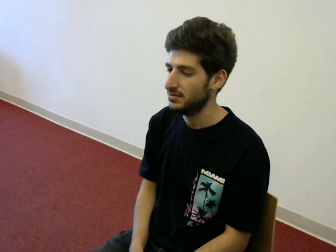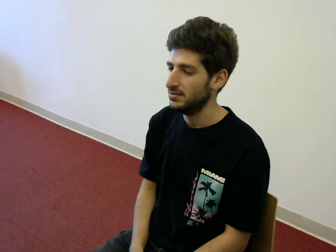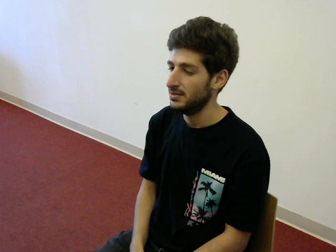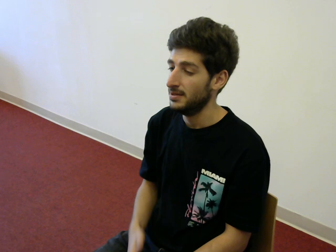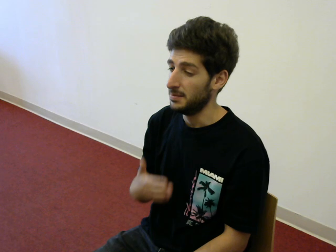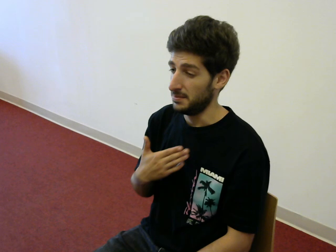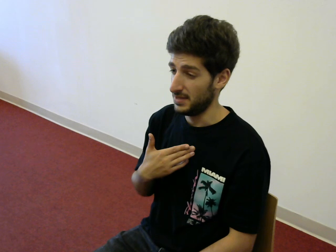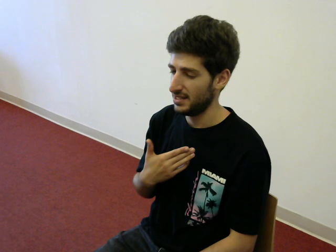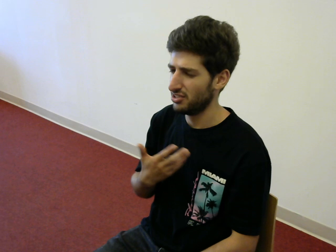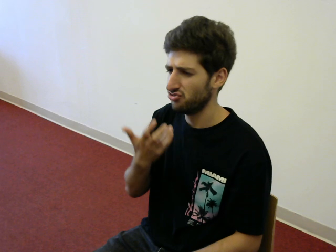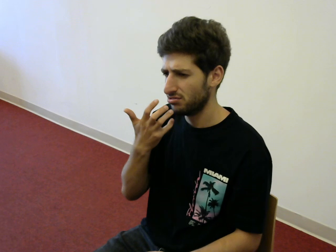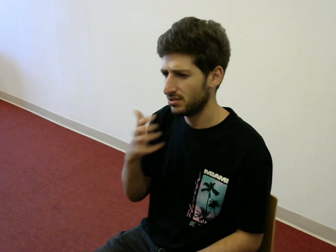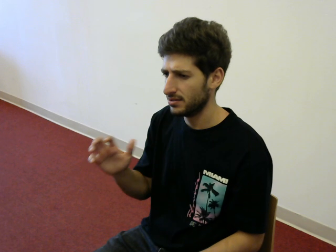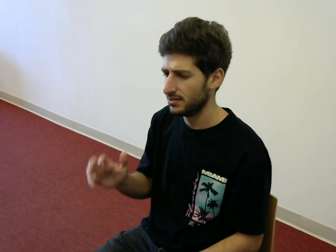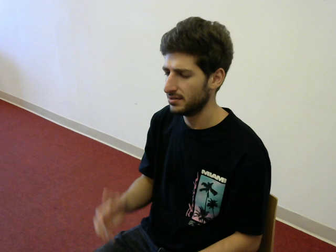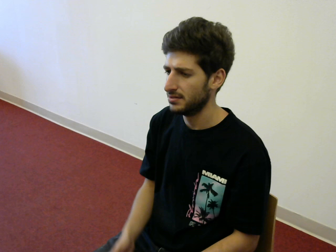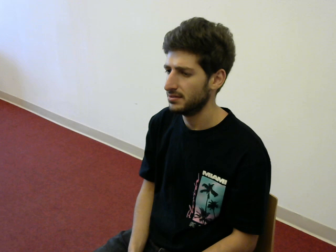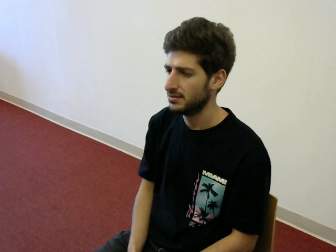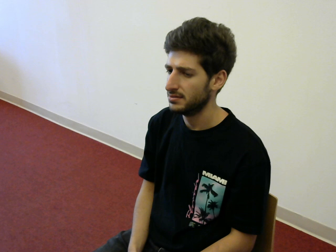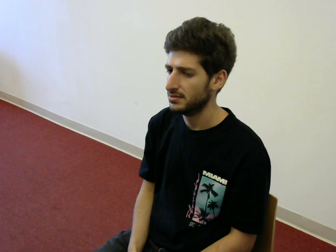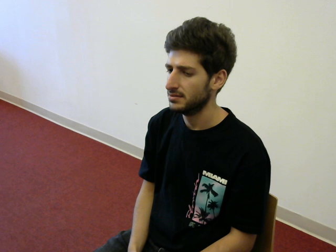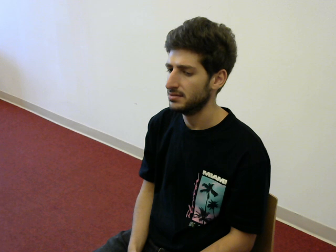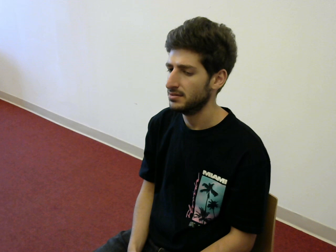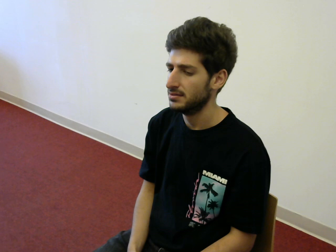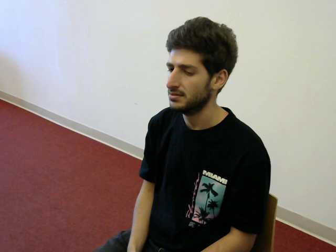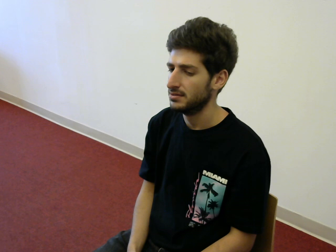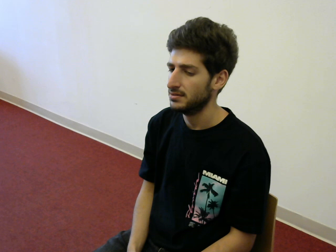Mənə istidir